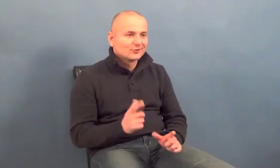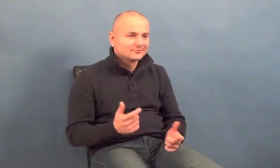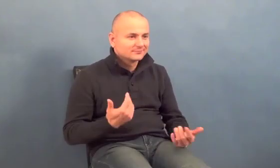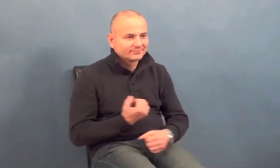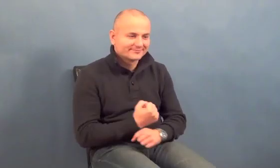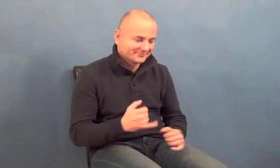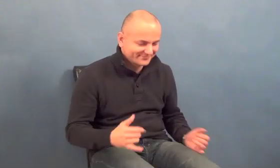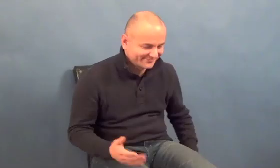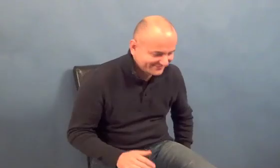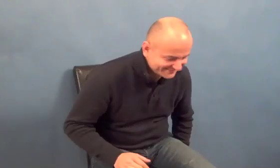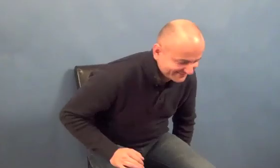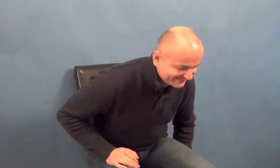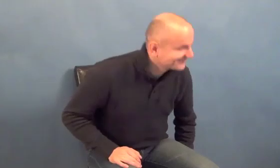Myślał, że coś..jakiś wybuch, czy coś innego.